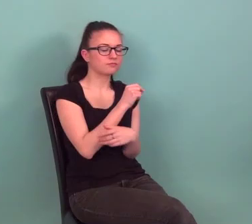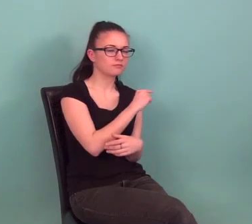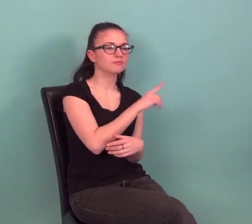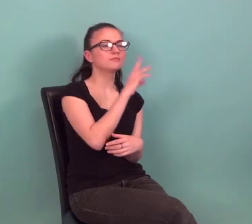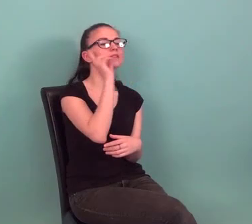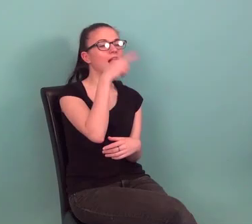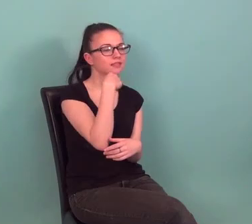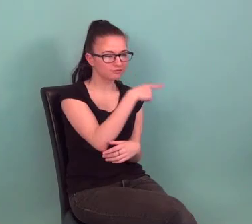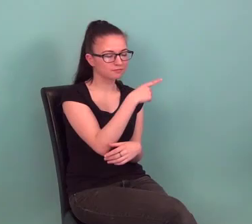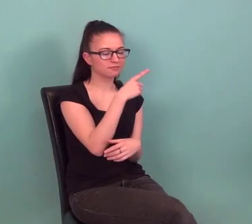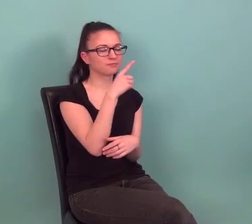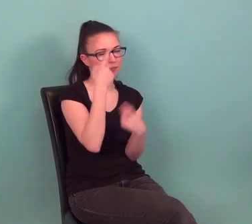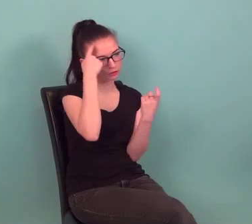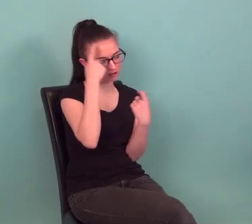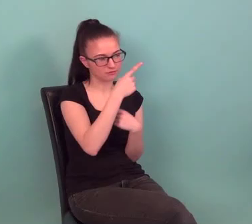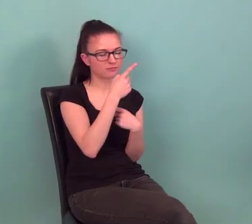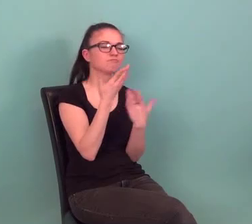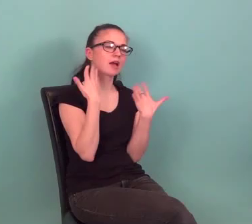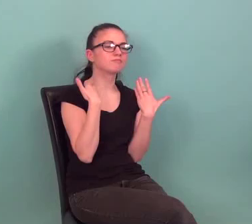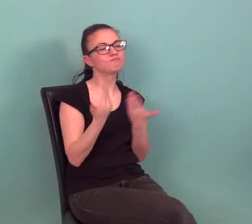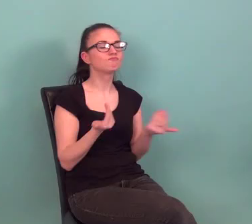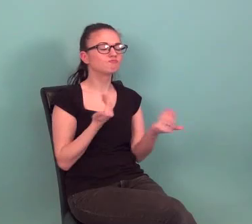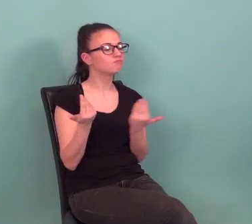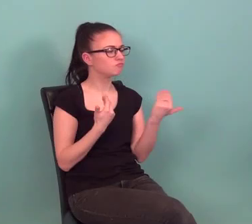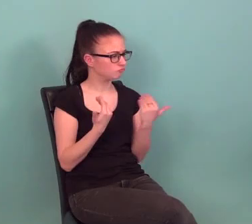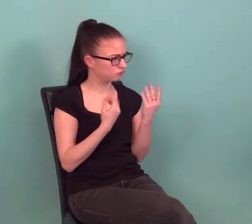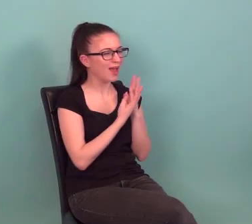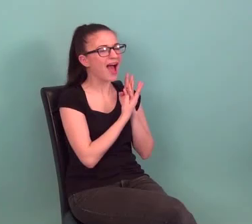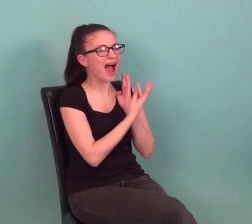Tata Myszka Miki idzie sobie spacerkiem wzdłuż długiego płotu